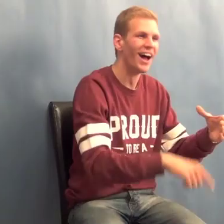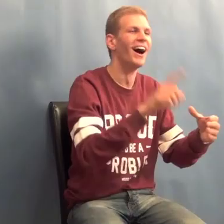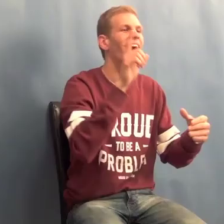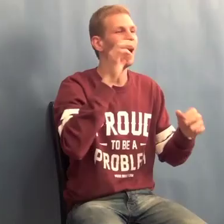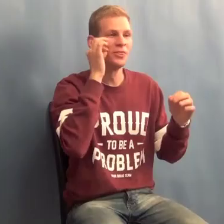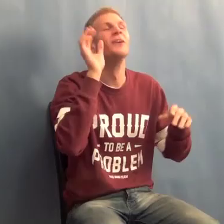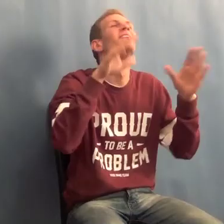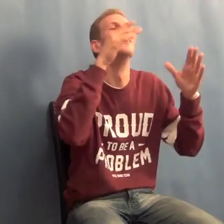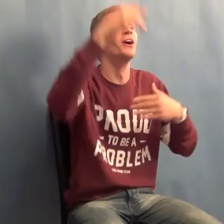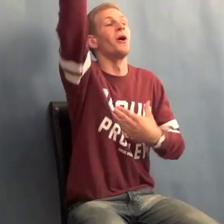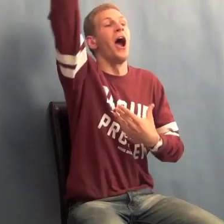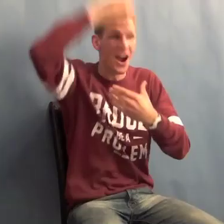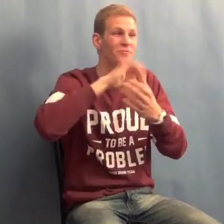Kot zaczął się szamotać, a ta kula wpadła mu do brzucha.